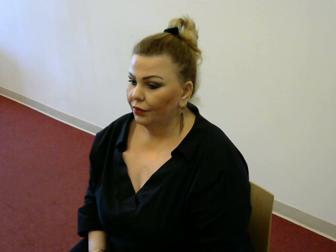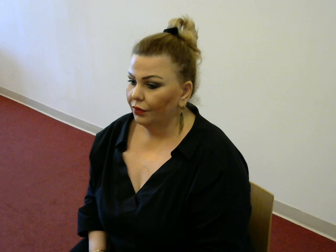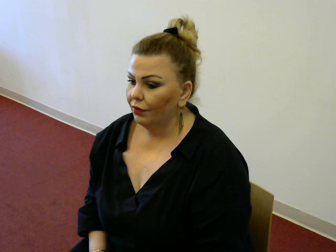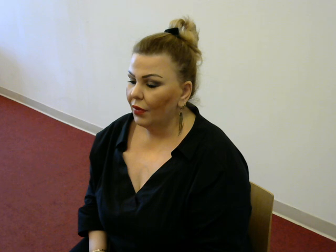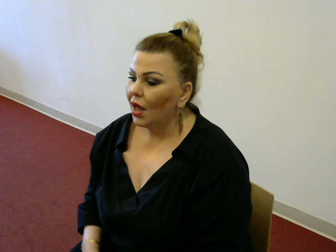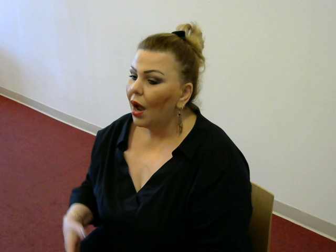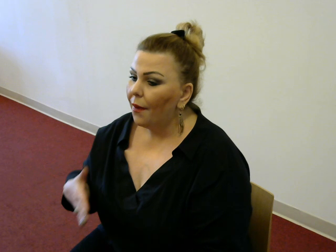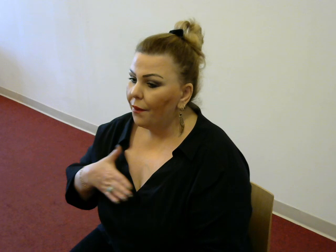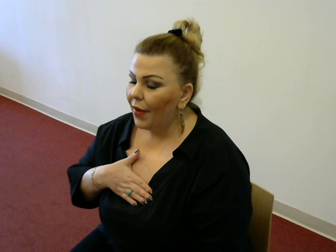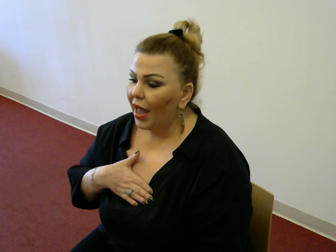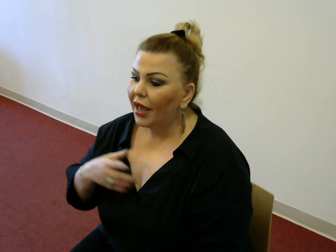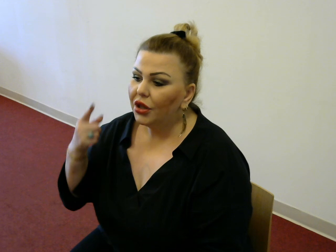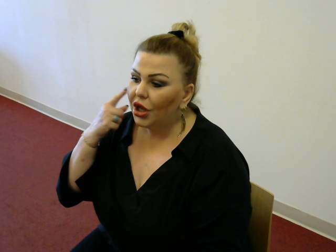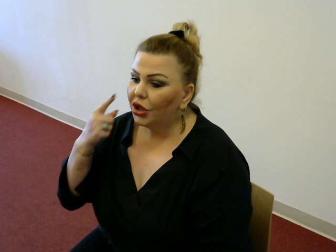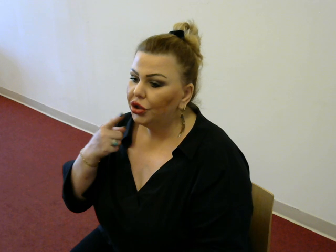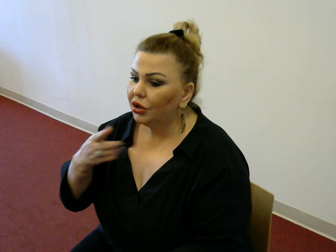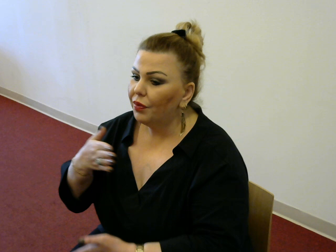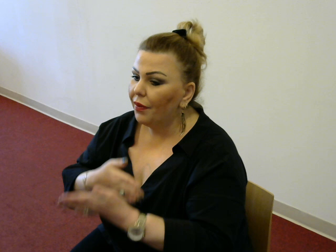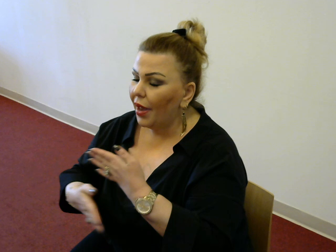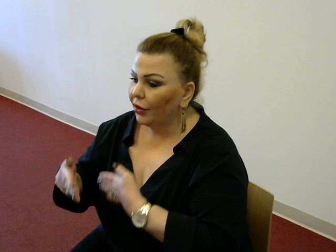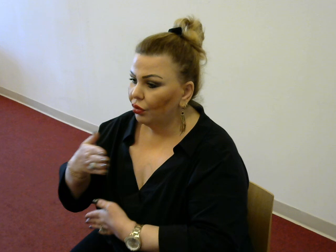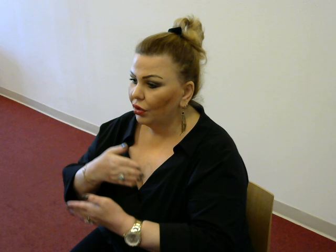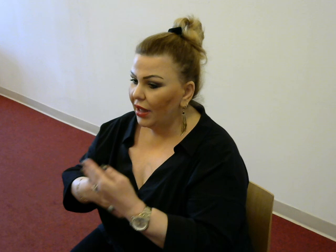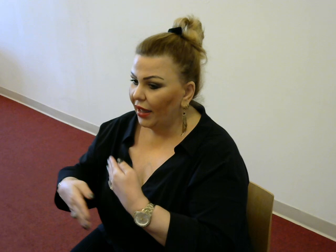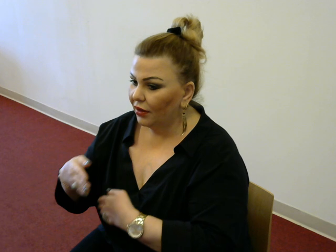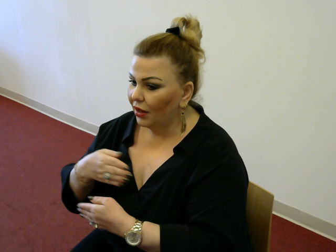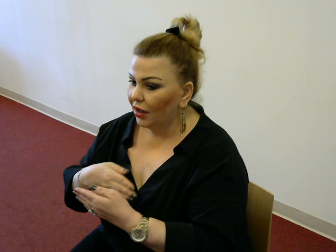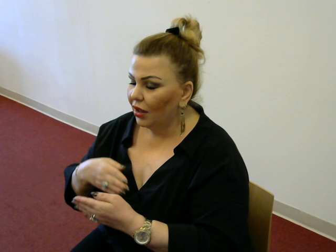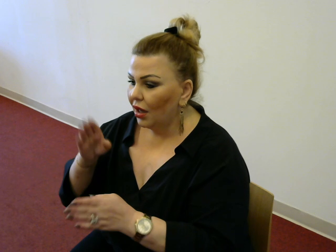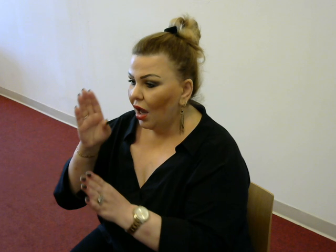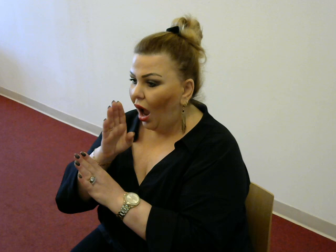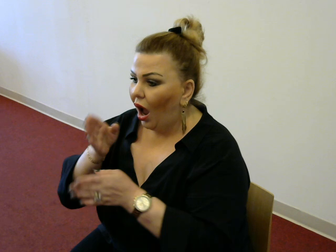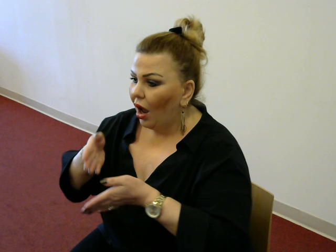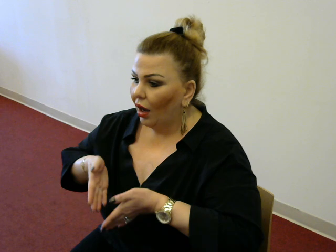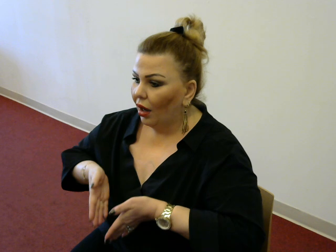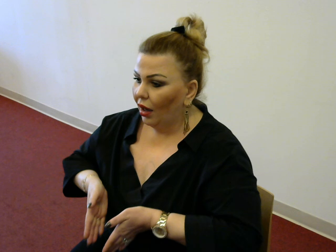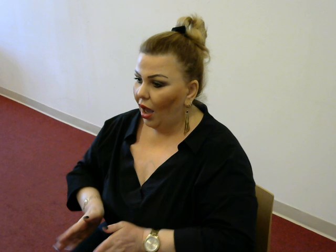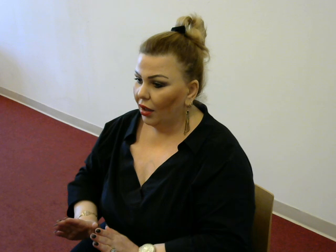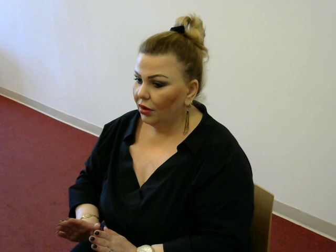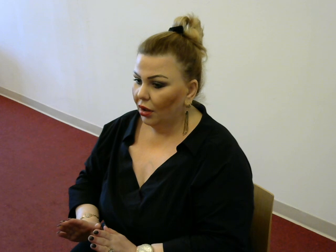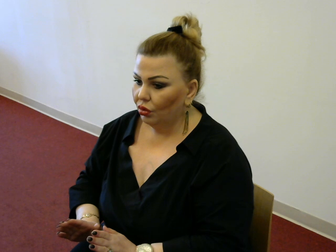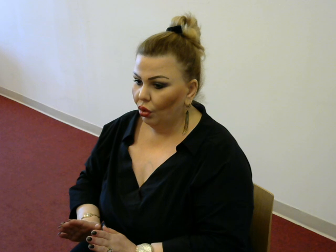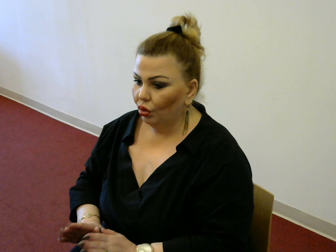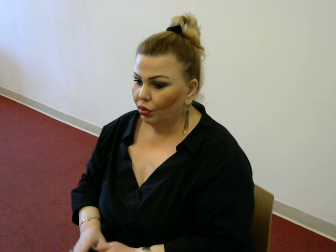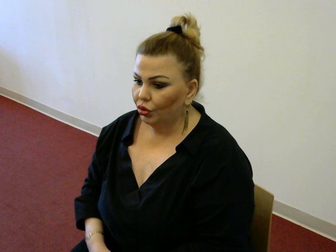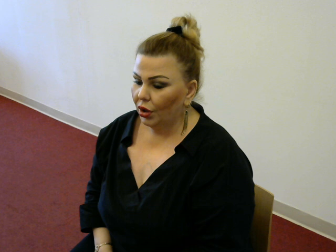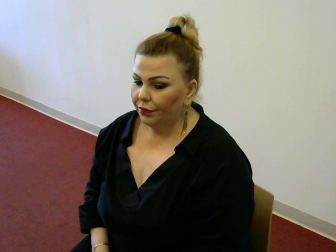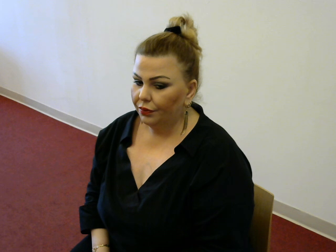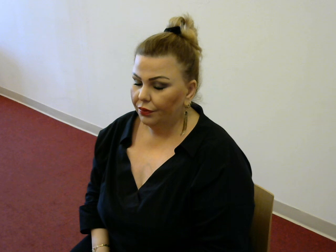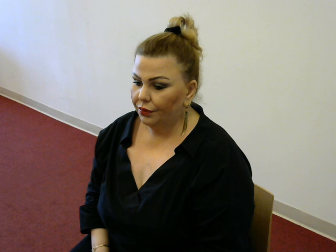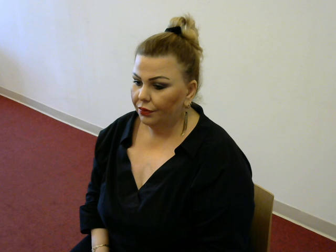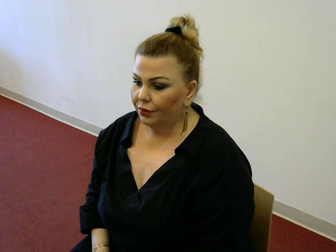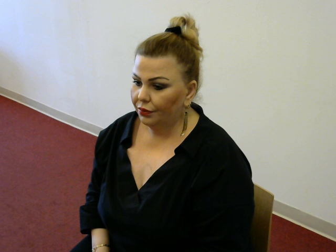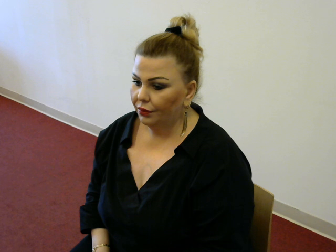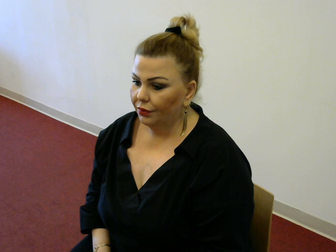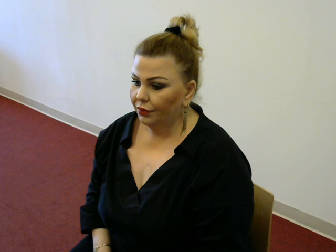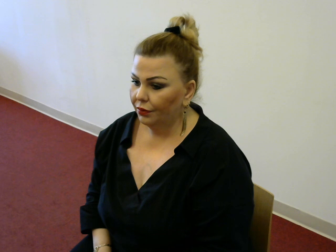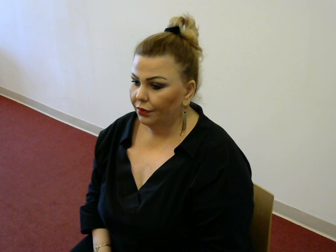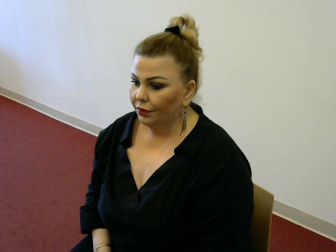Mənim eşitmə məhdudiyyətim anadangəlmədir